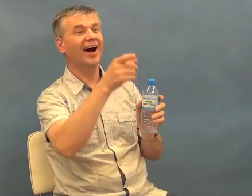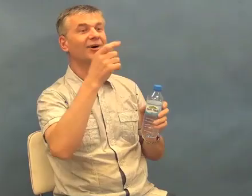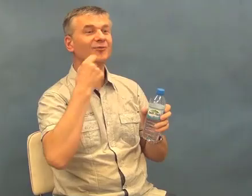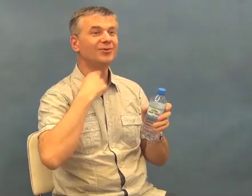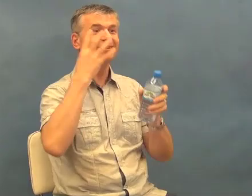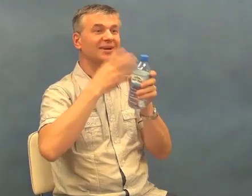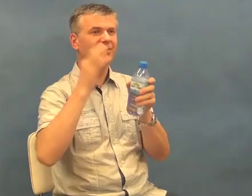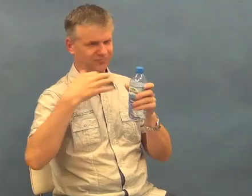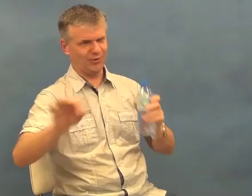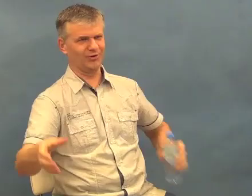Wolno pić wódkę czterdziestoprocentową.